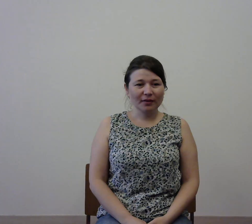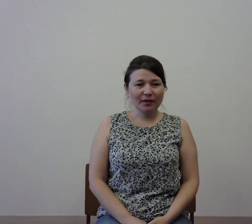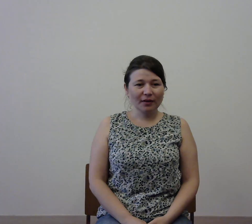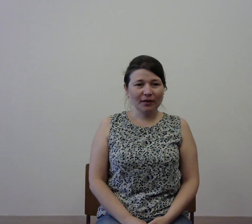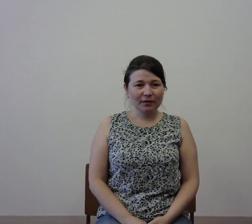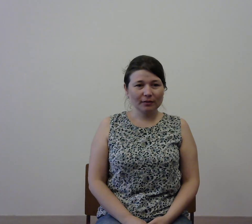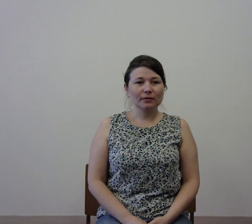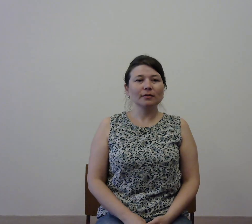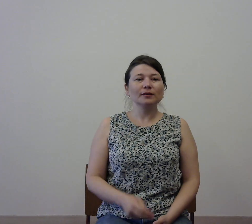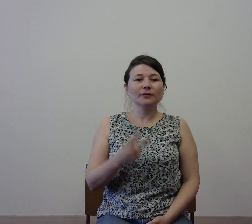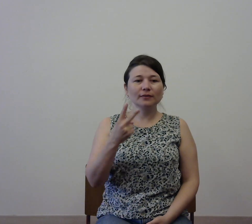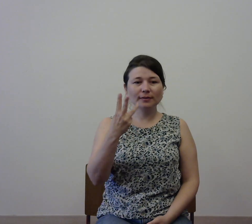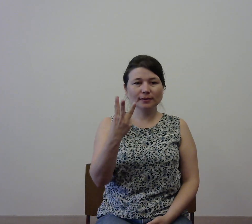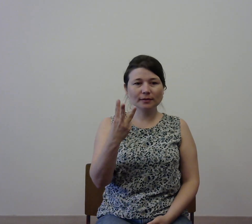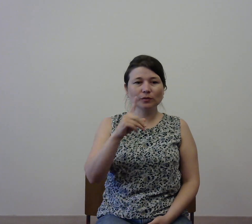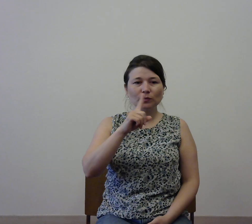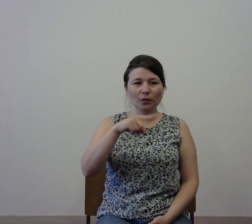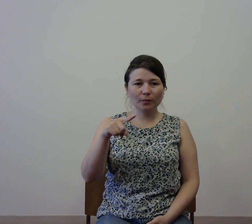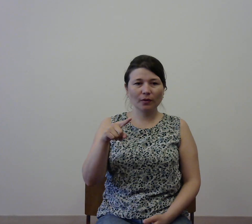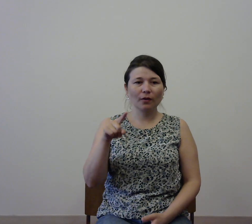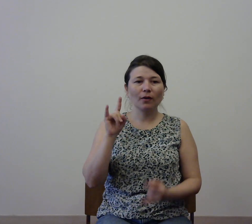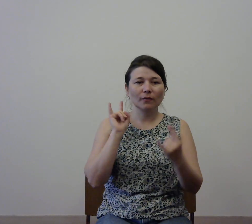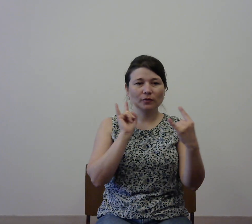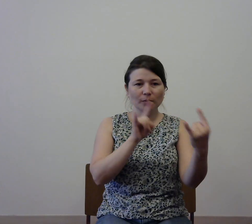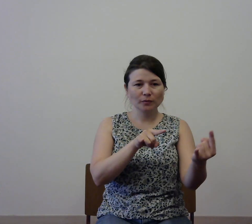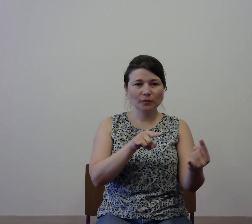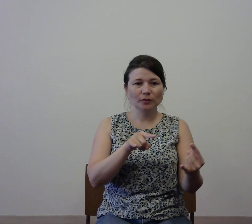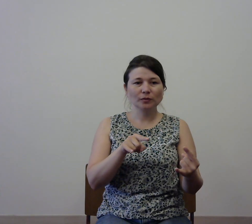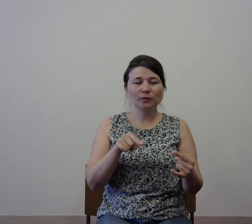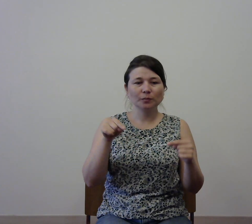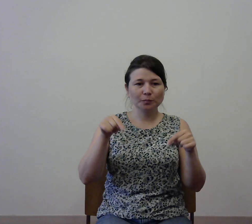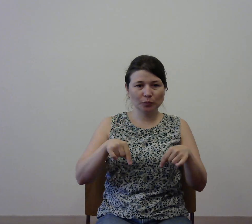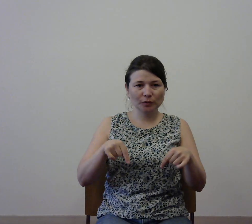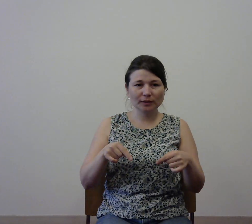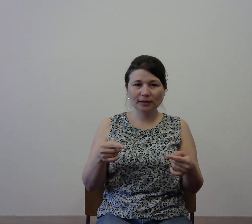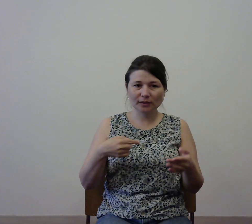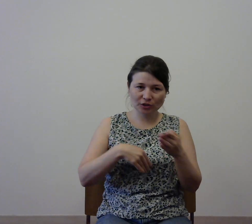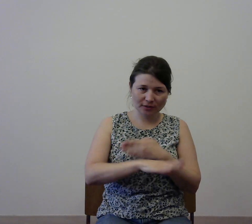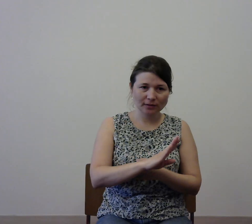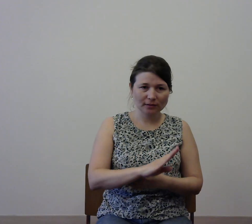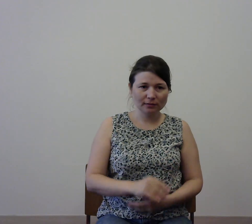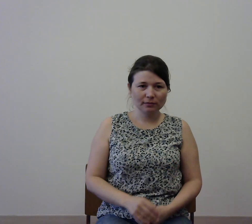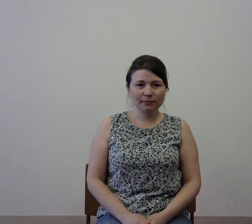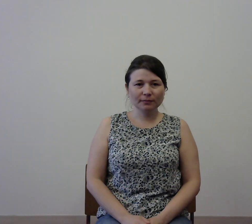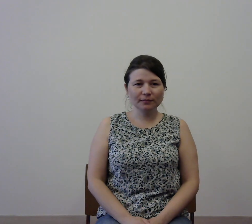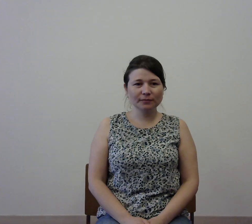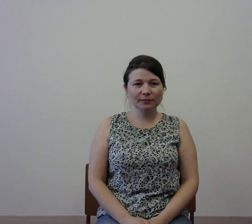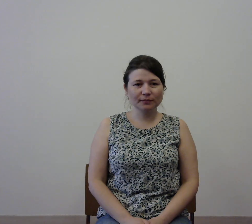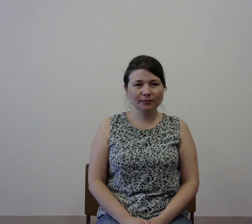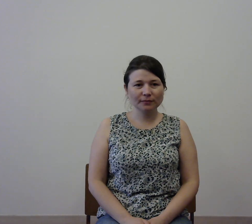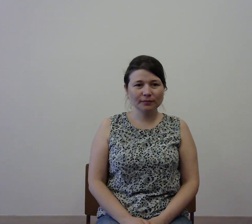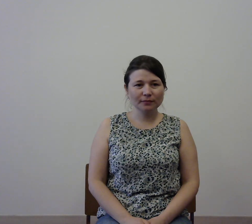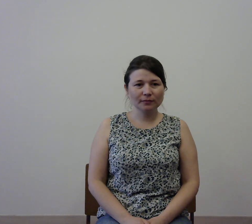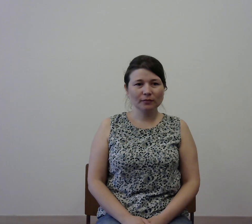23 saylı avtobus burdan keçir?